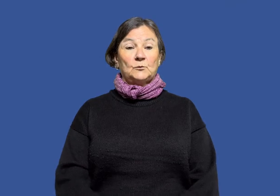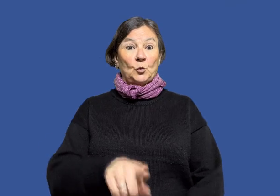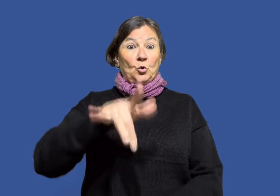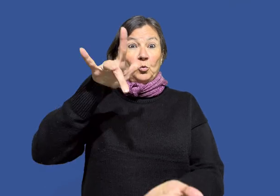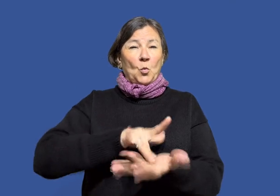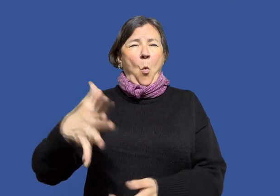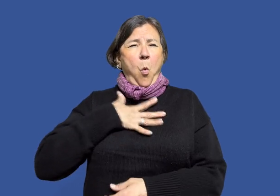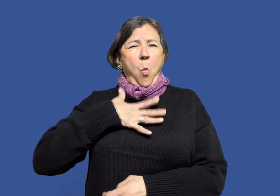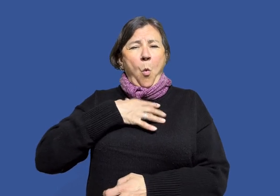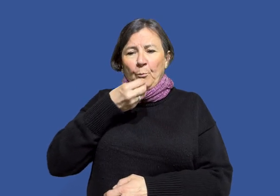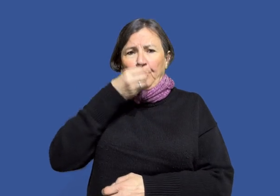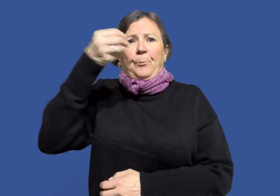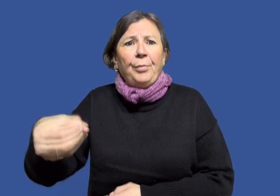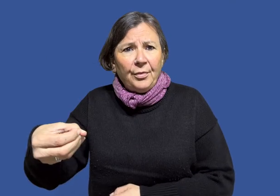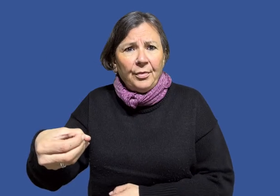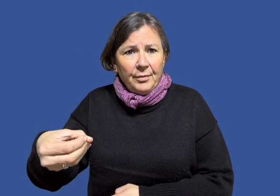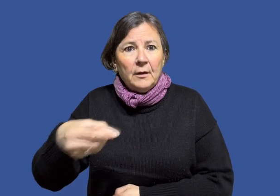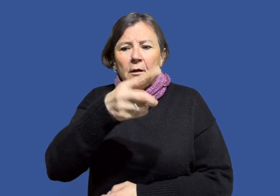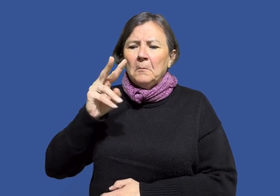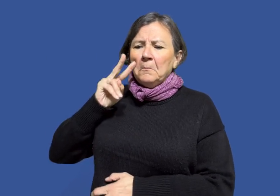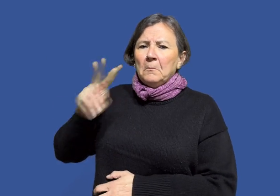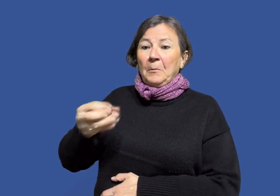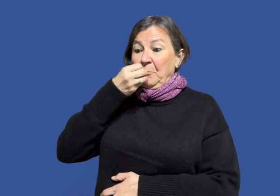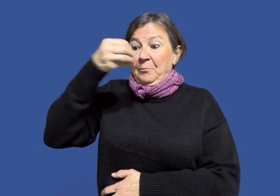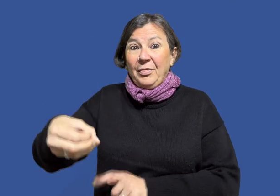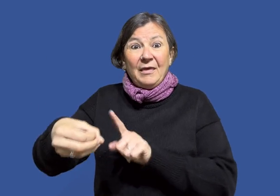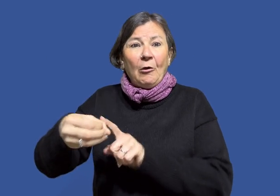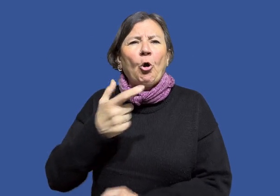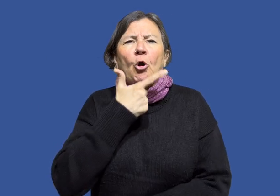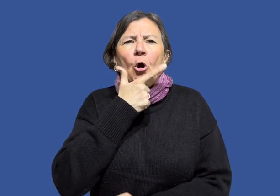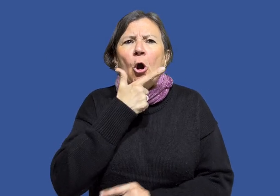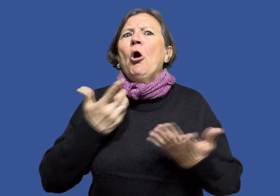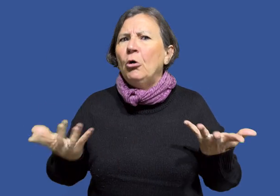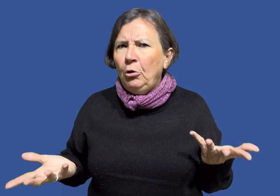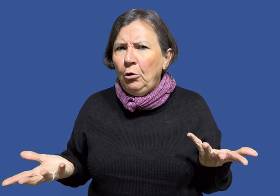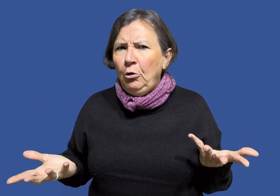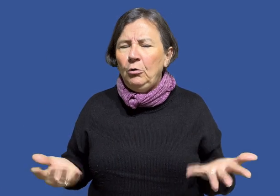Quan tusses, expectores mocs? De quin color són?